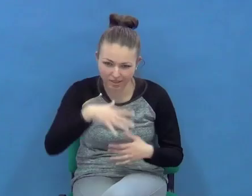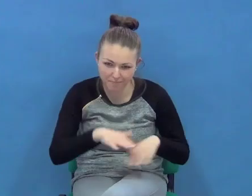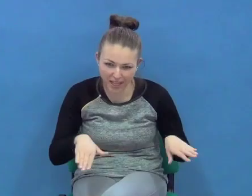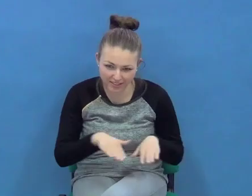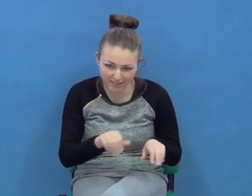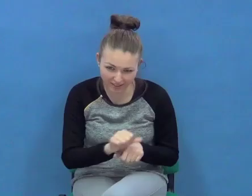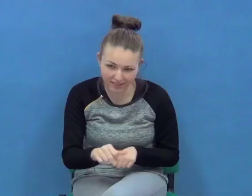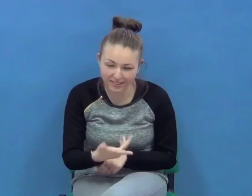Na basenie jest...